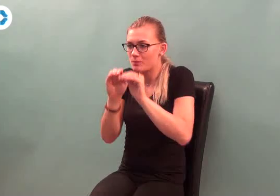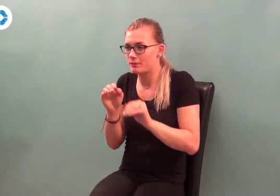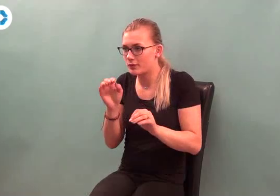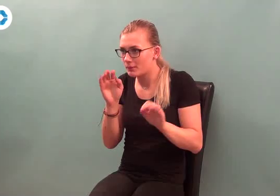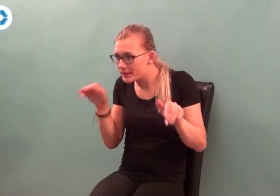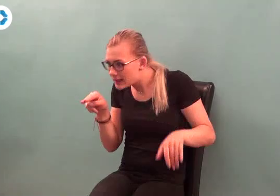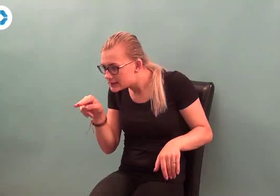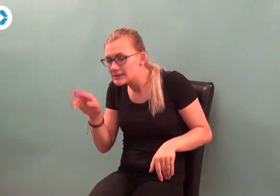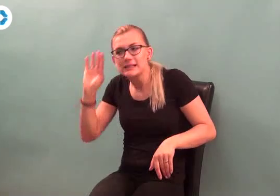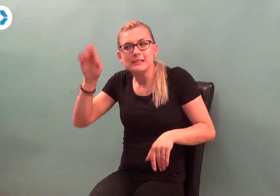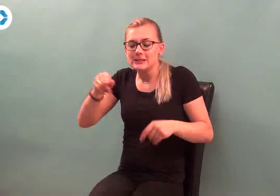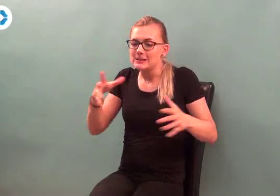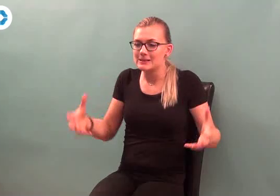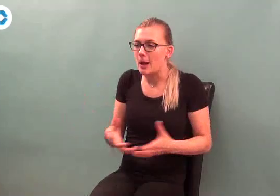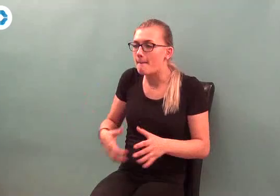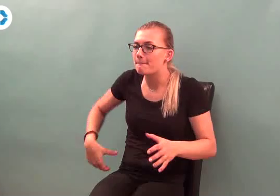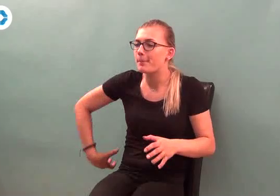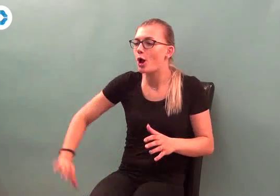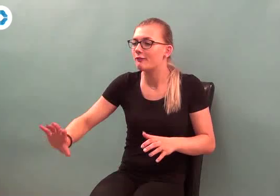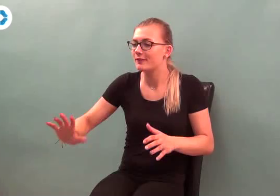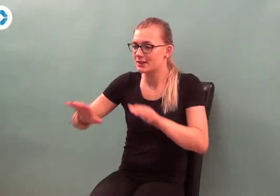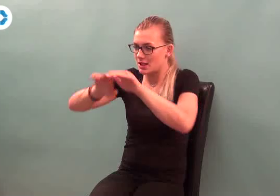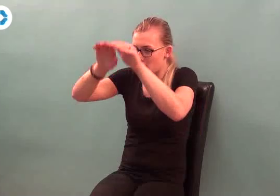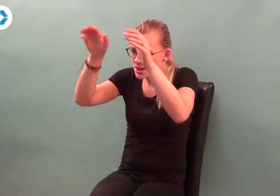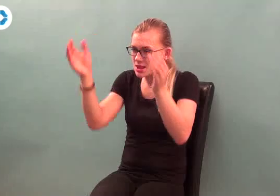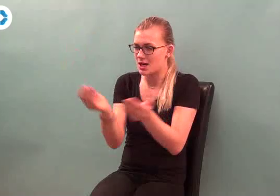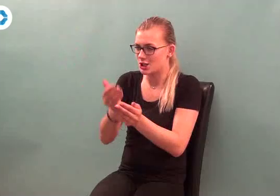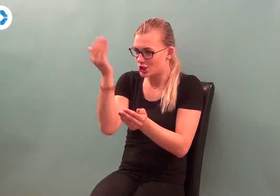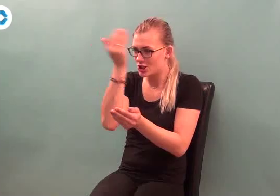Ptaszek to zobaczył, więc wziął czarną kulę do bowlingu.